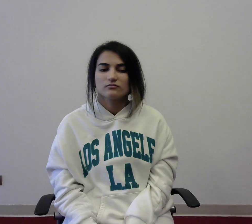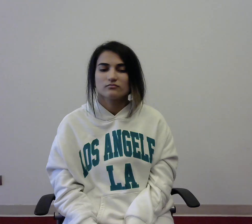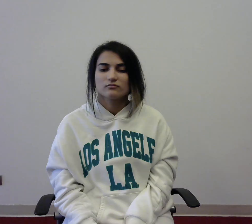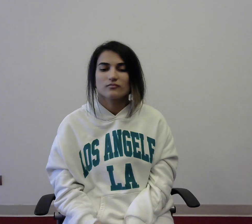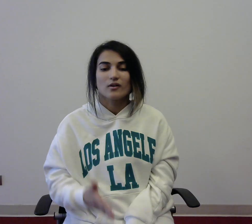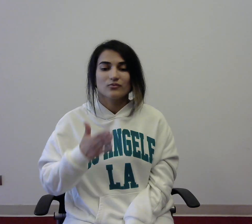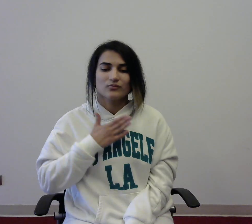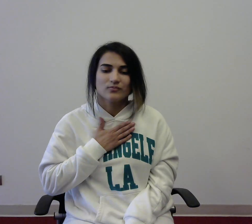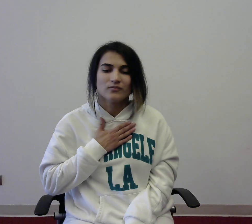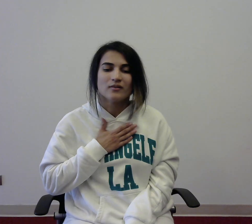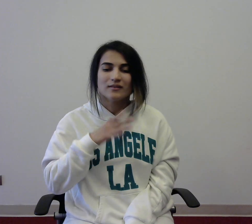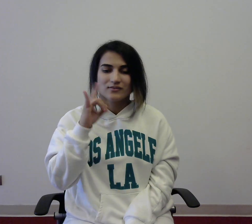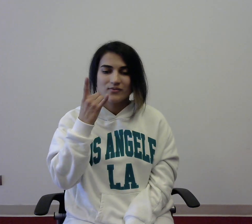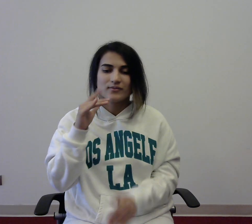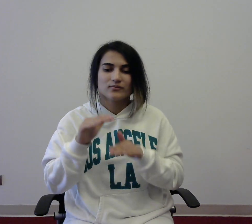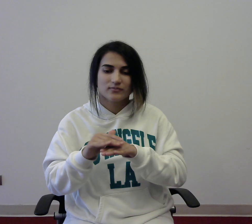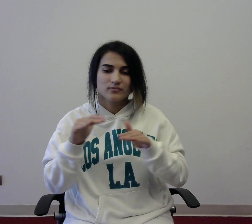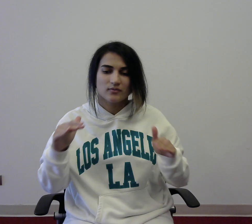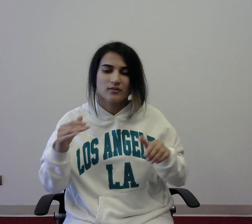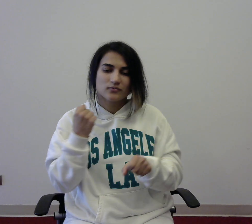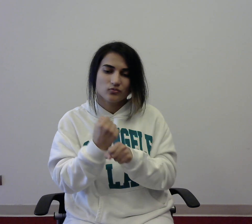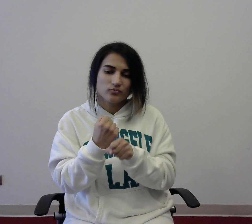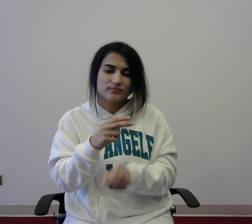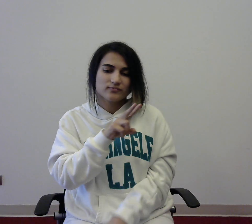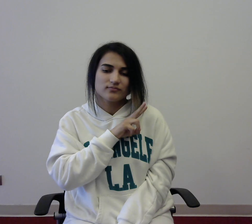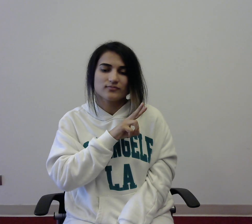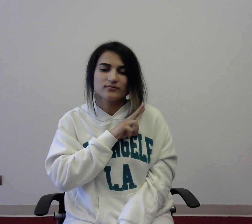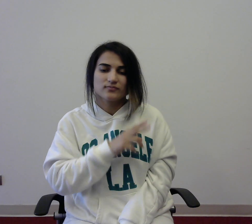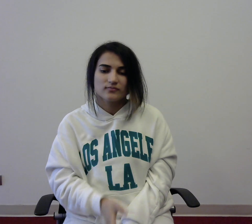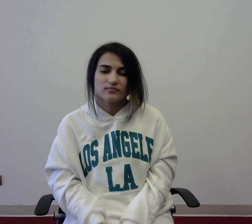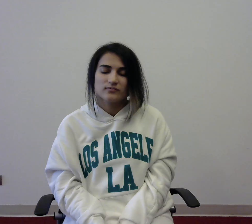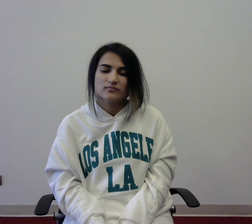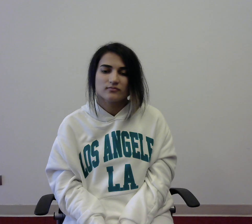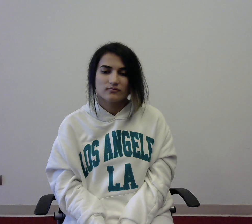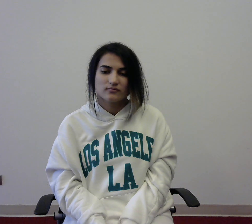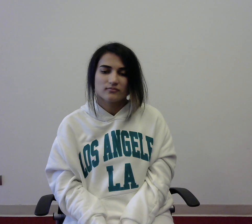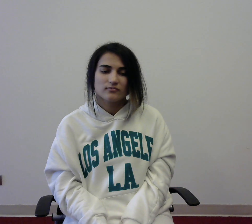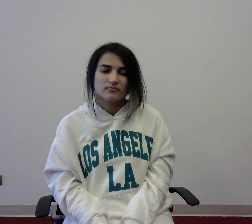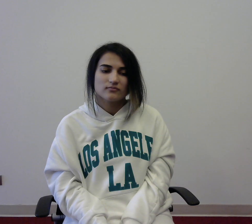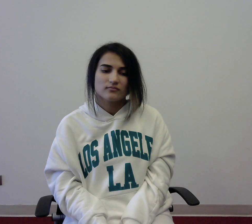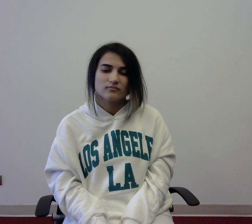Mən uşaqlarla işləməyi sevirəm